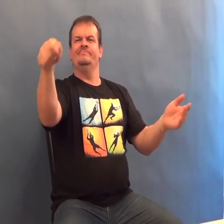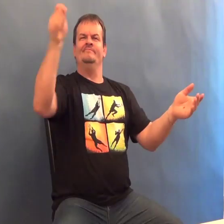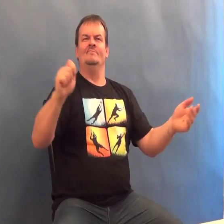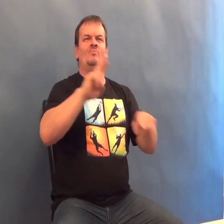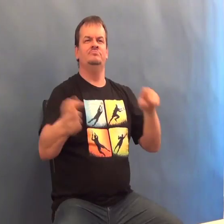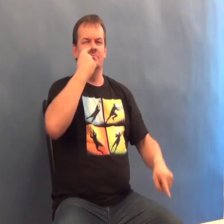I tą smugą trafia w twarz policjanta.